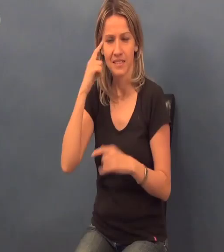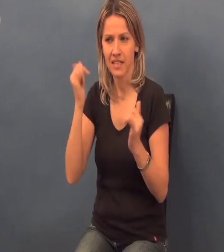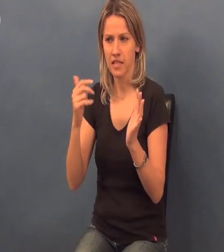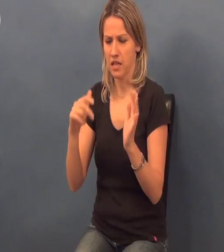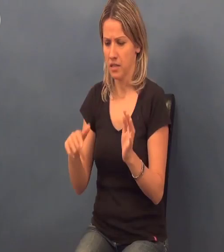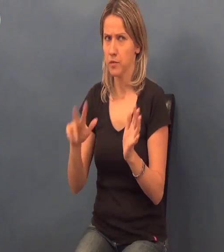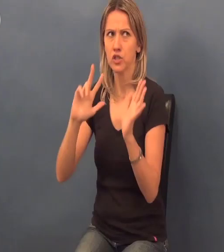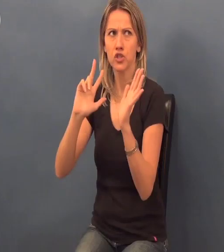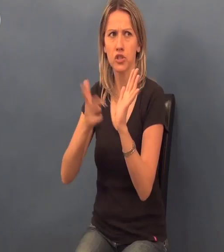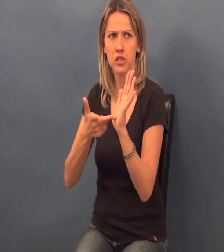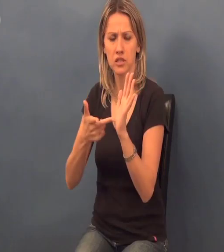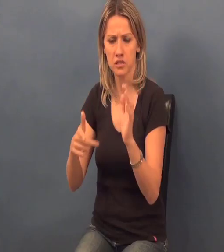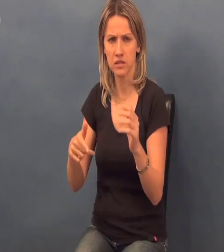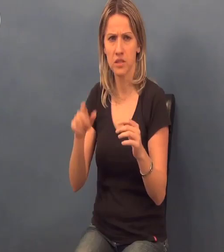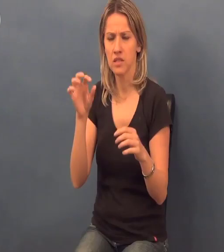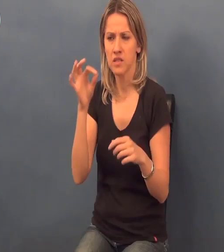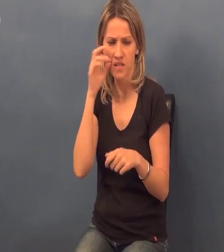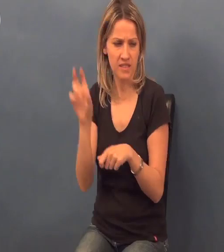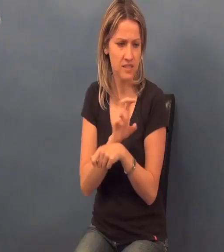Po raz trzeci kot się zastanawia.